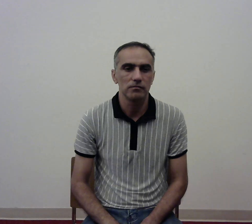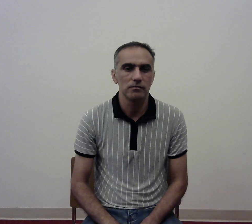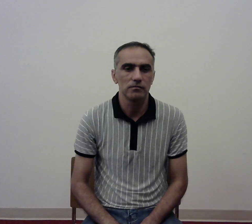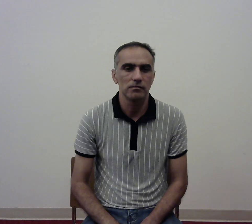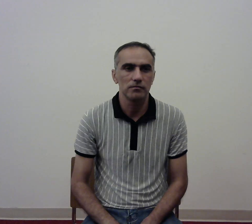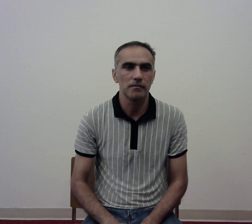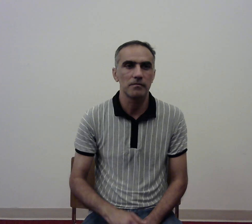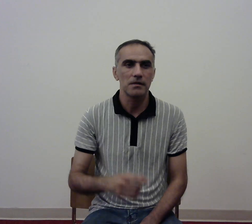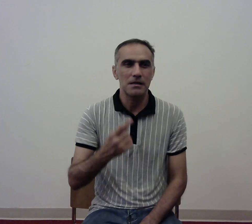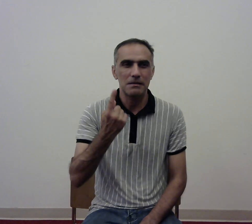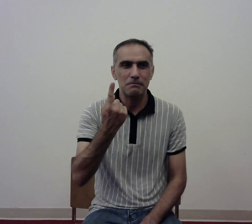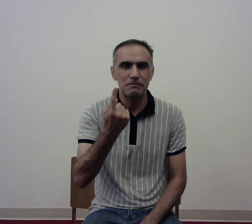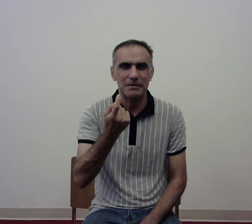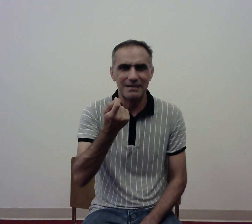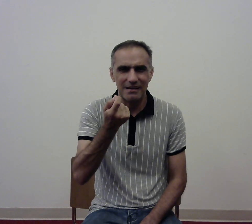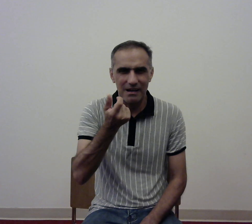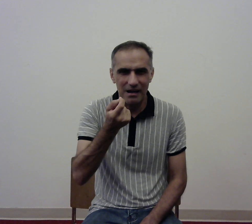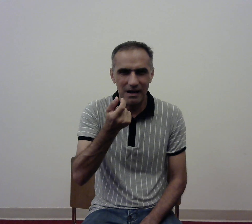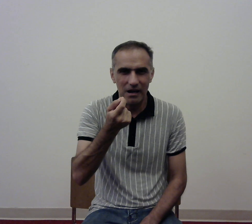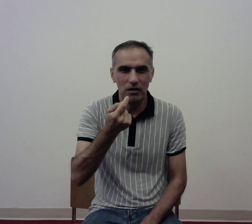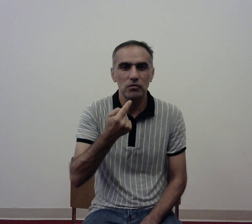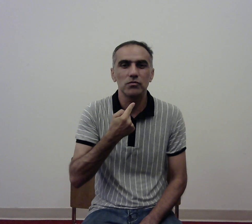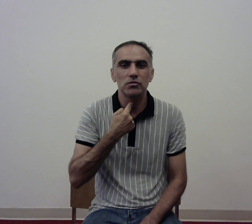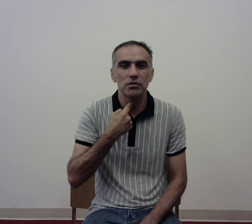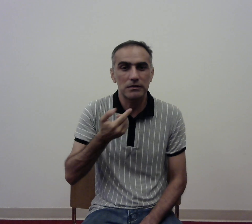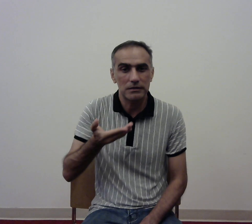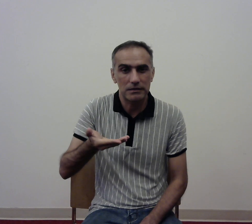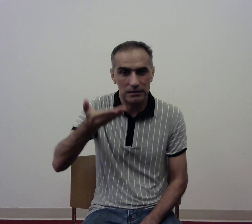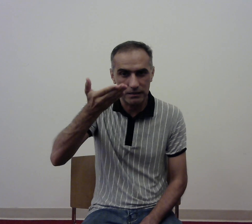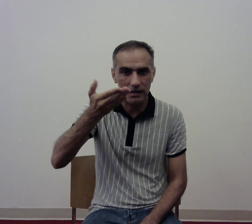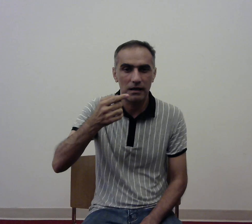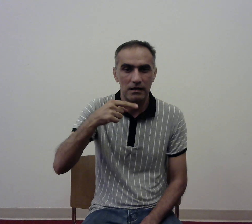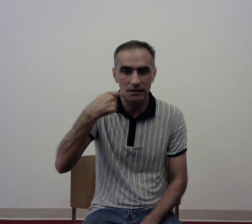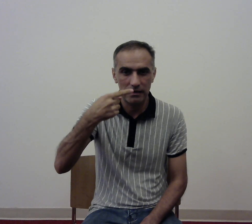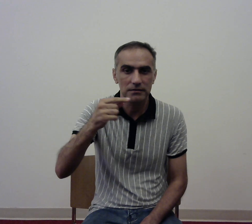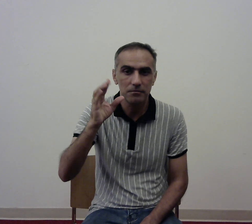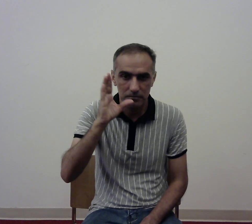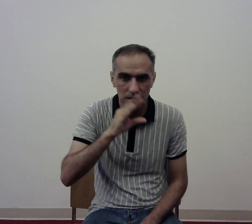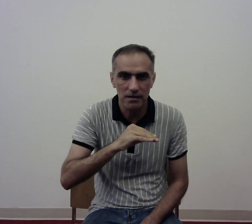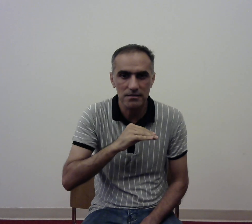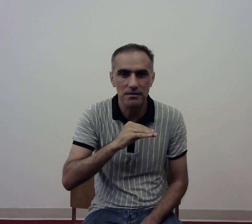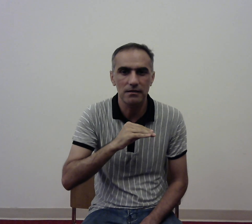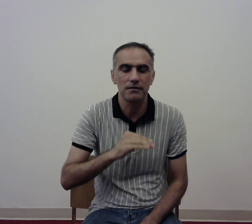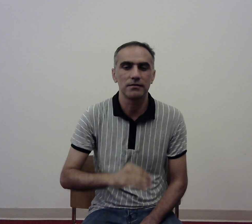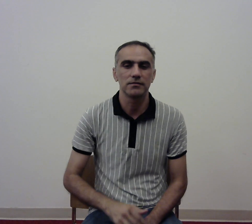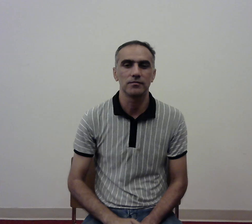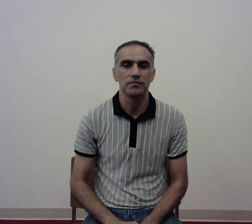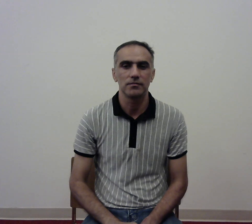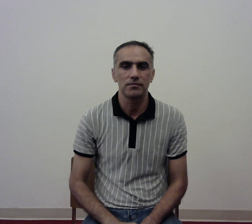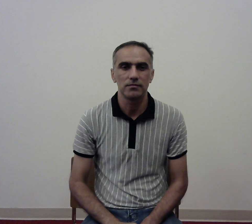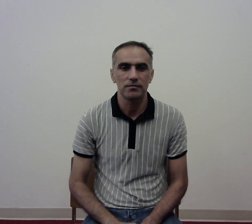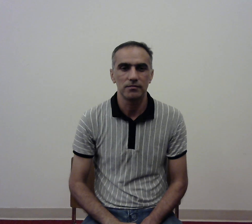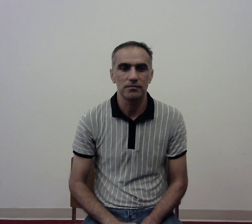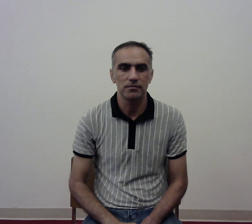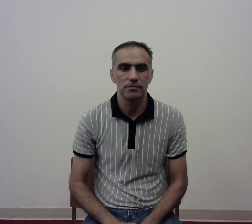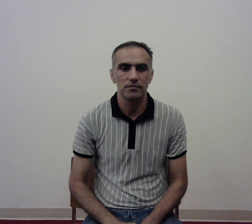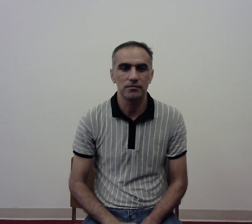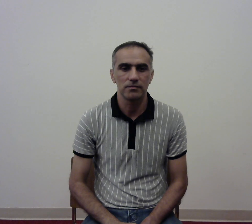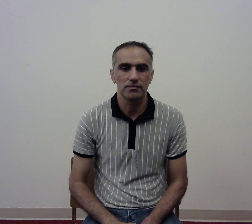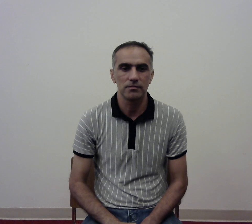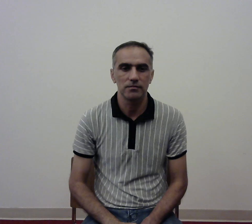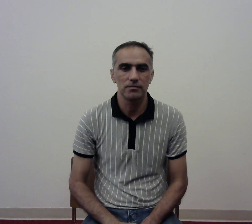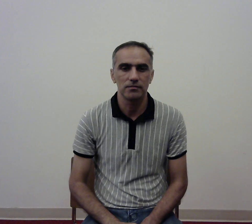Bir az ucadan deyə bilərsinizmi?